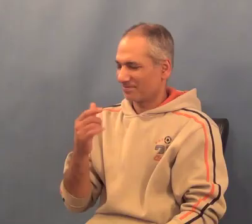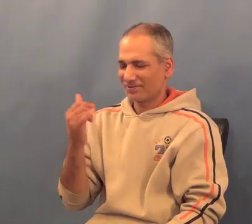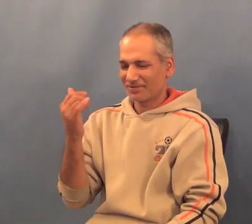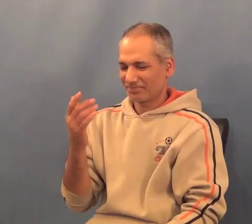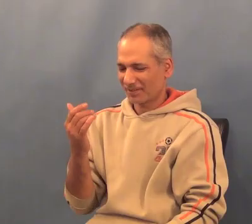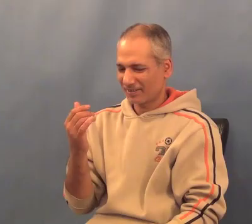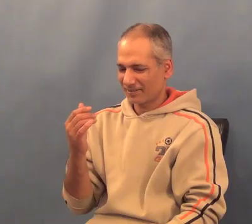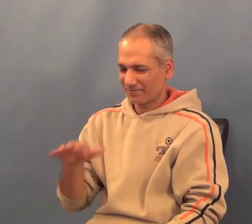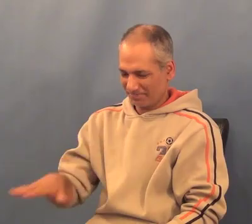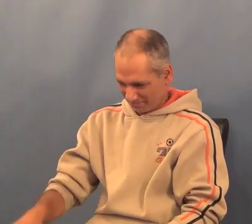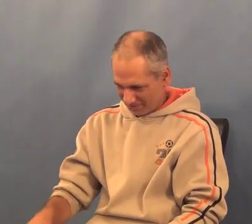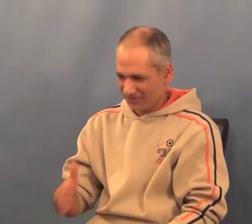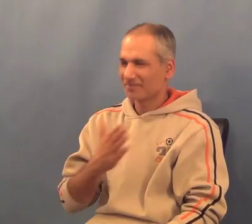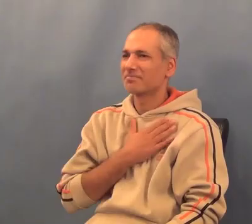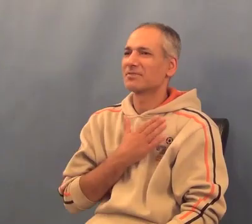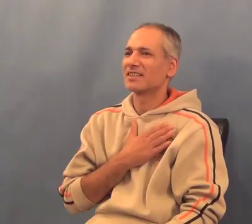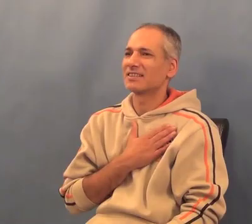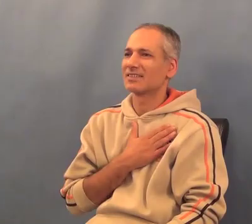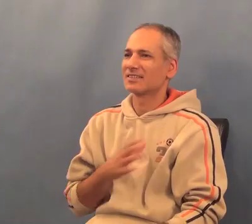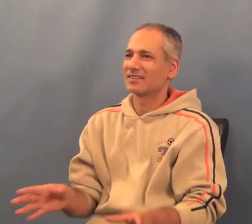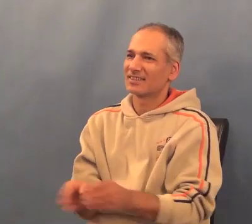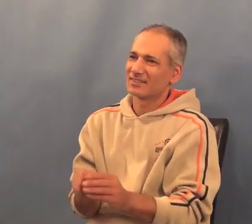Mały pies rozmawia z dzieckiem.